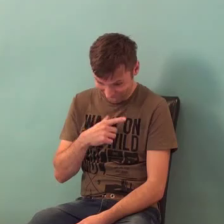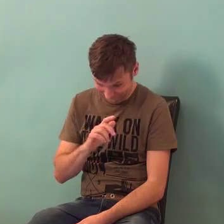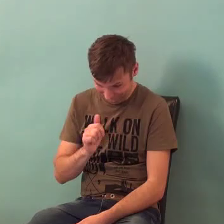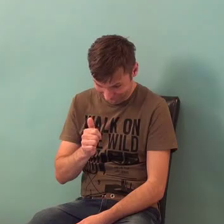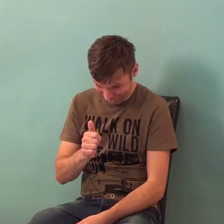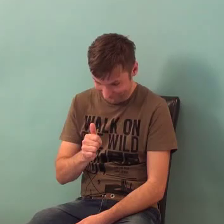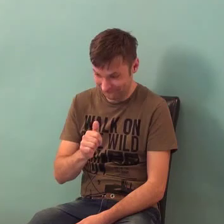Następny dzień.